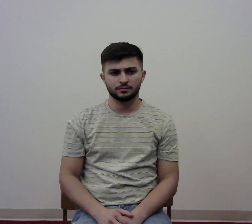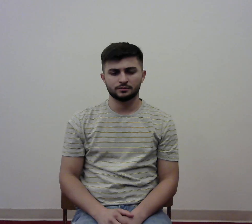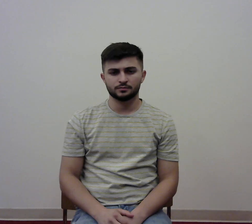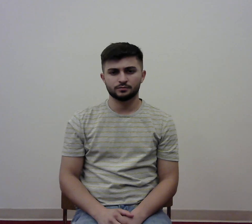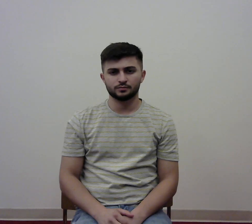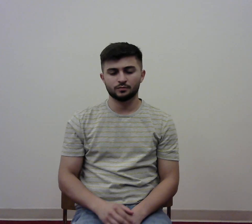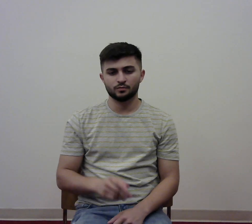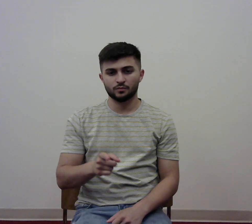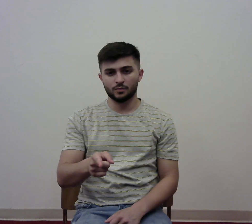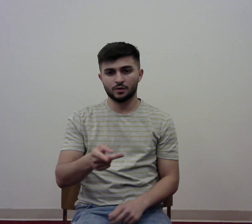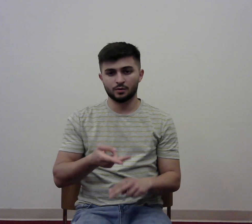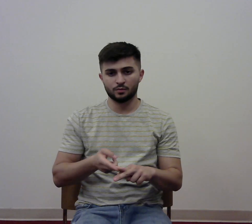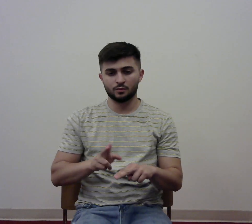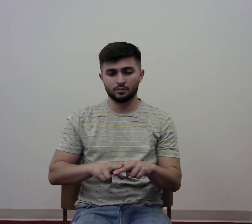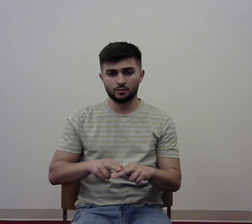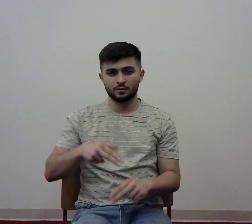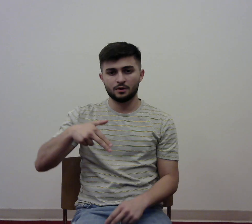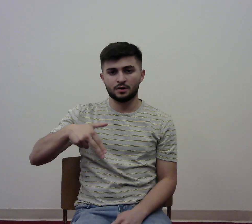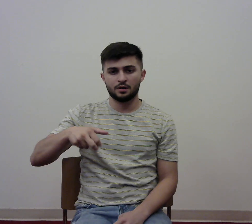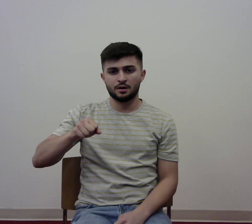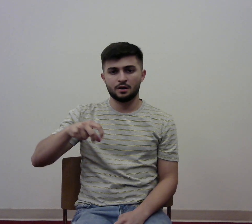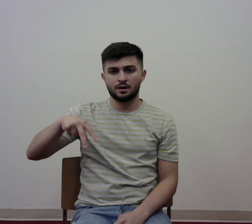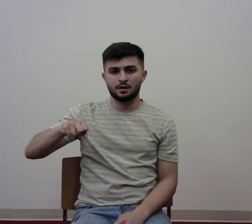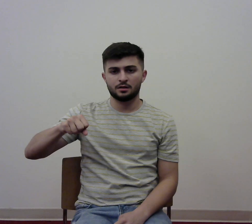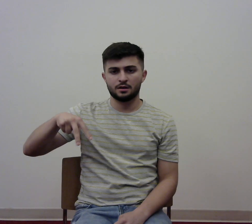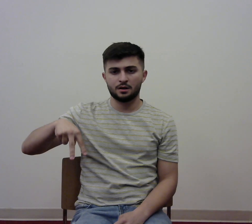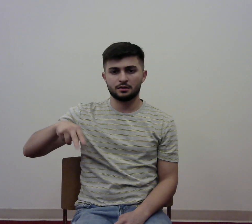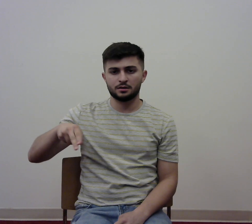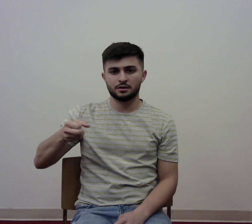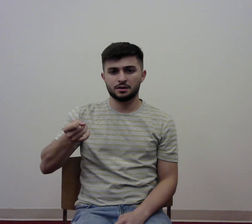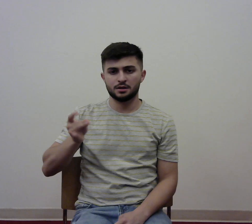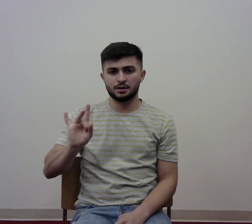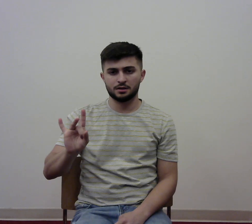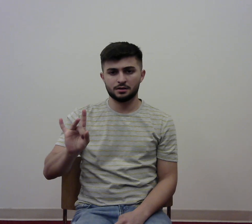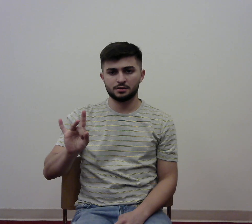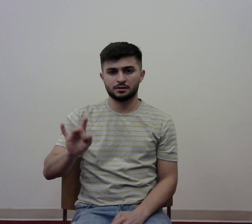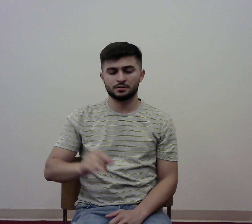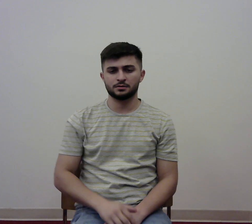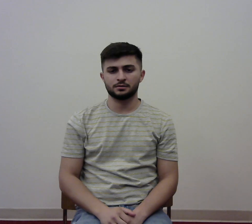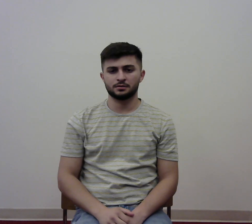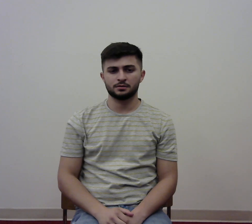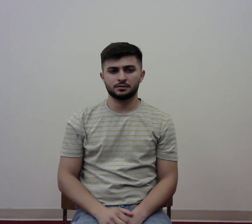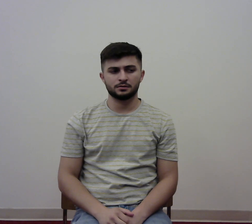Bu halaldır?